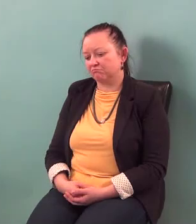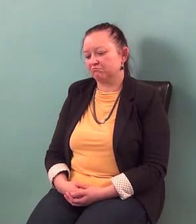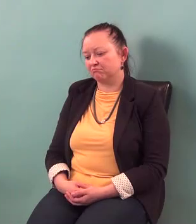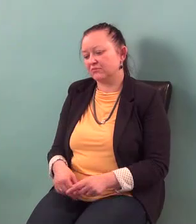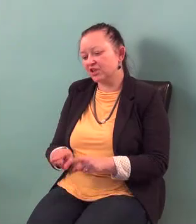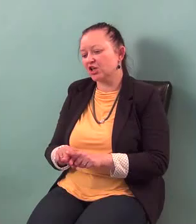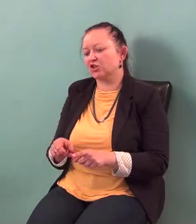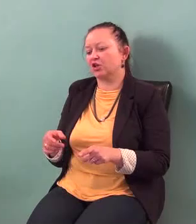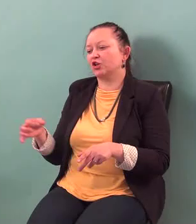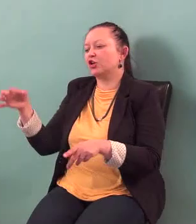Też w jeziorze.